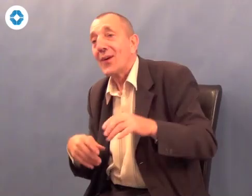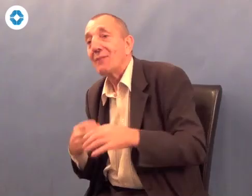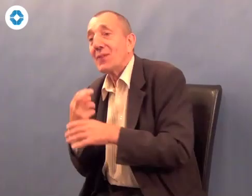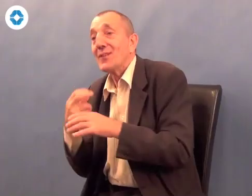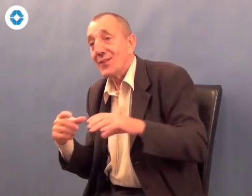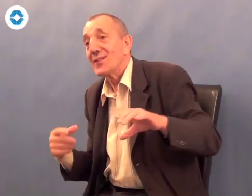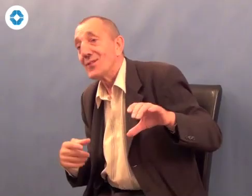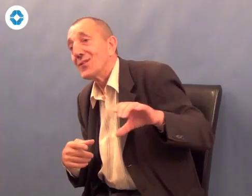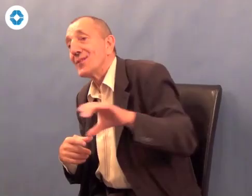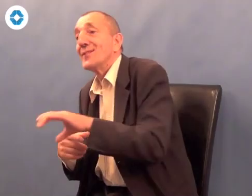Chowała się, tak on płynął.